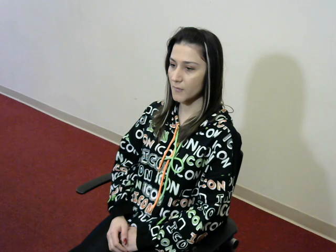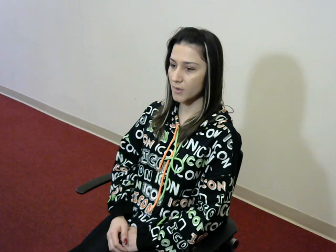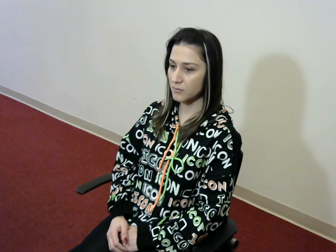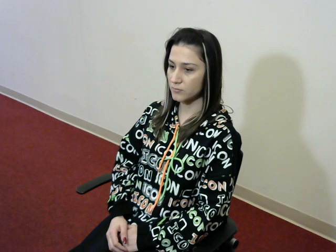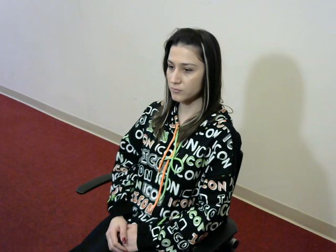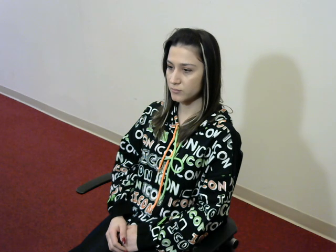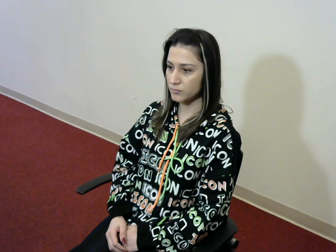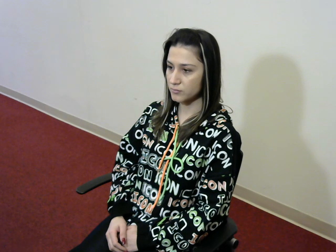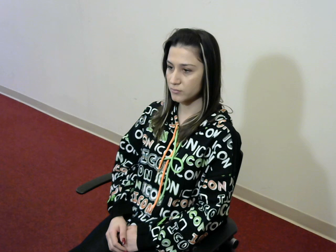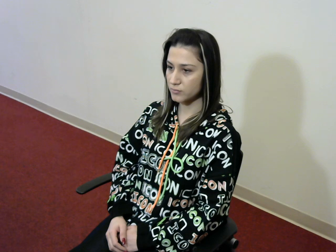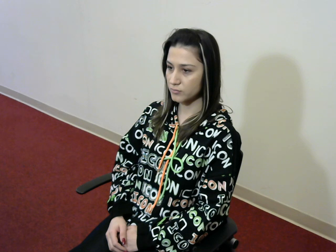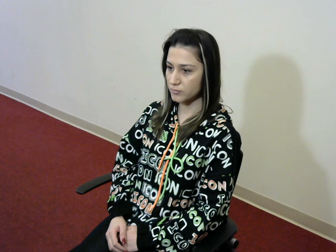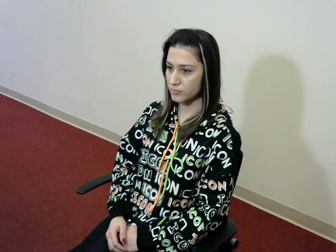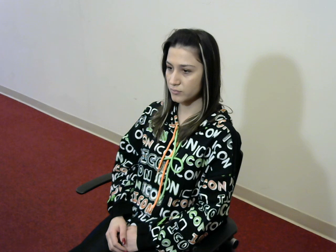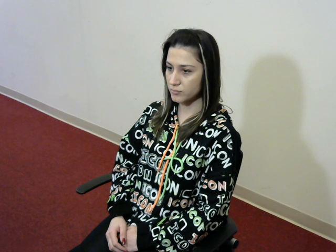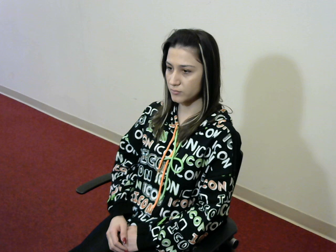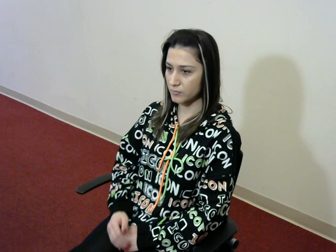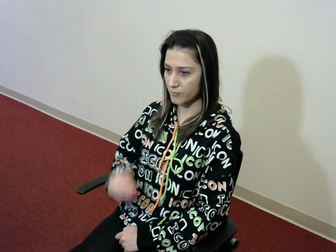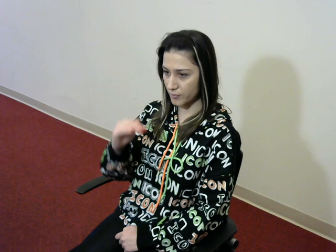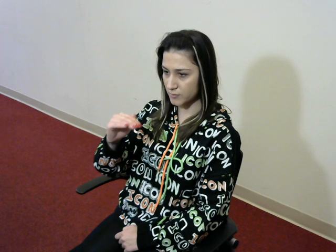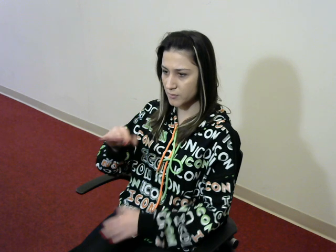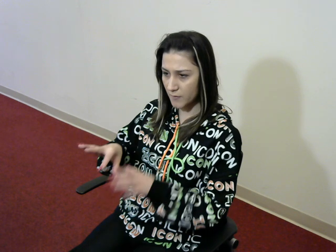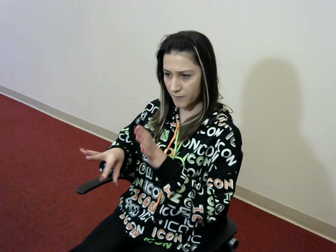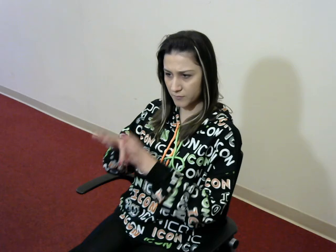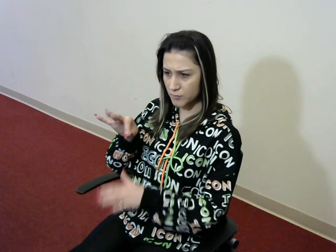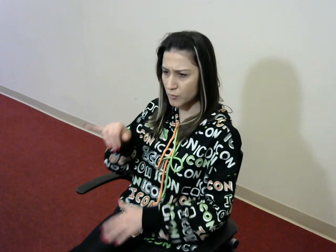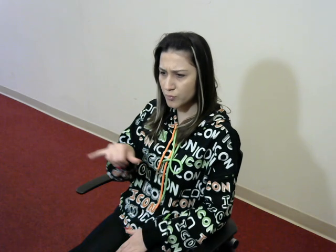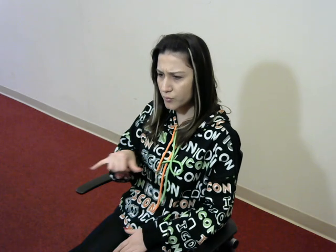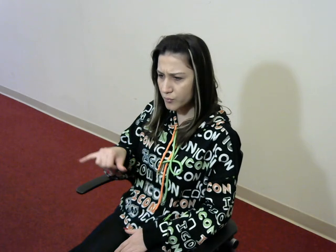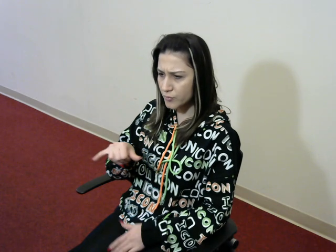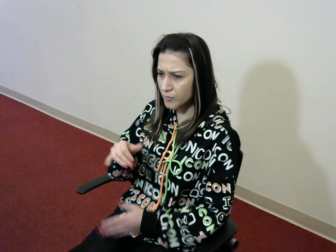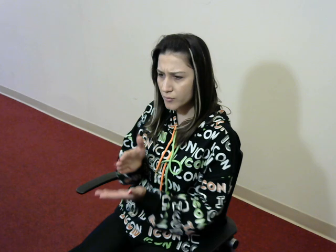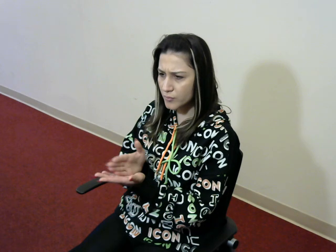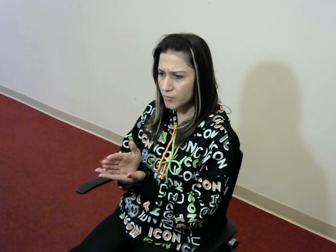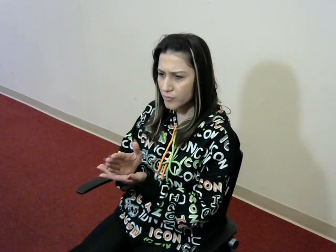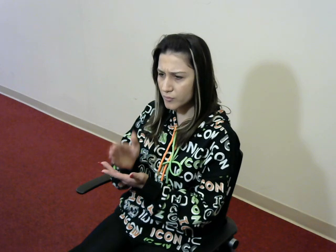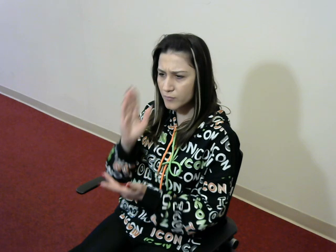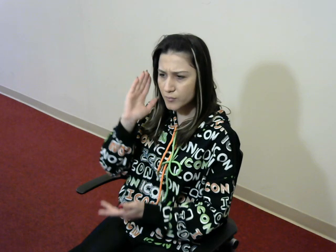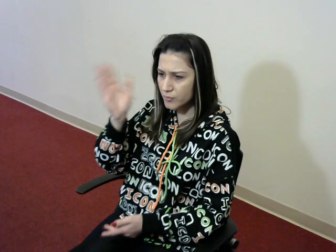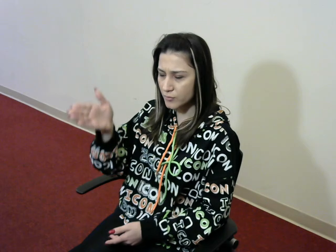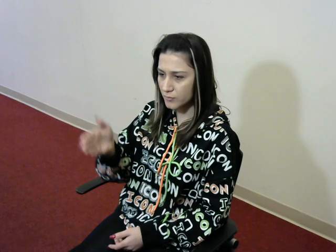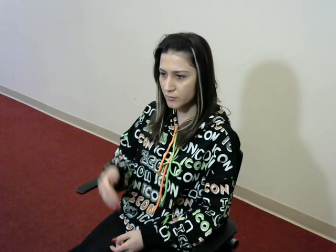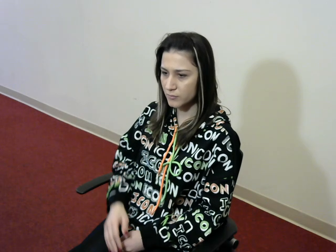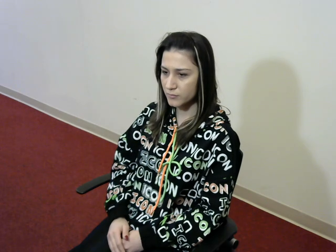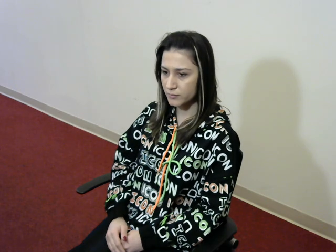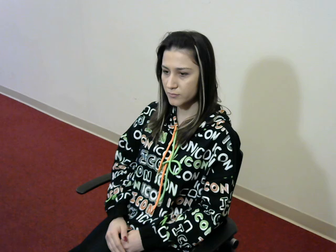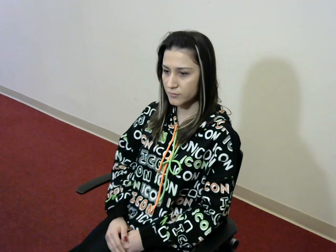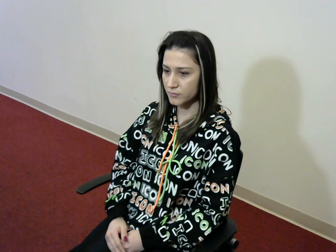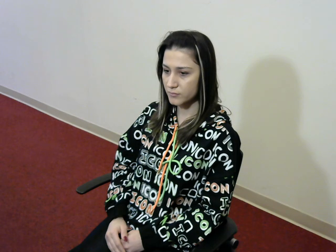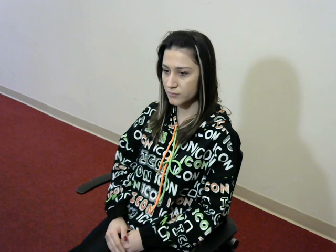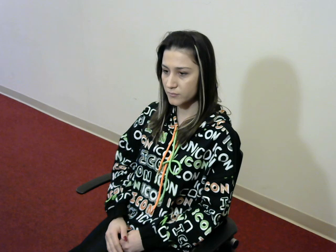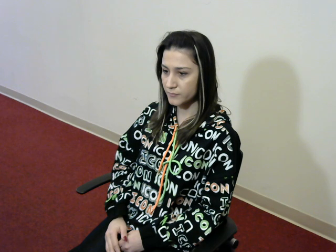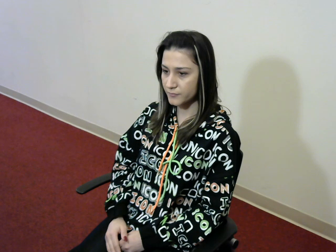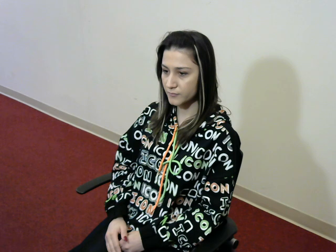Sizin seçiminiz hansı istiqamətdə olacaq?